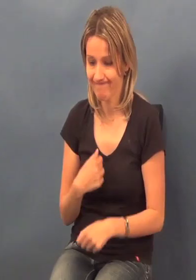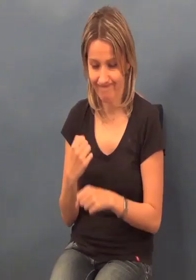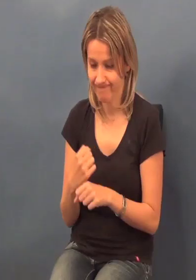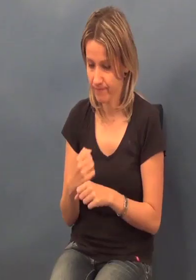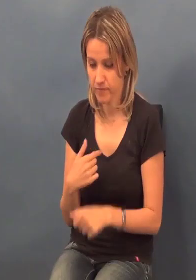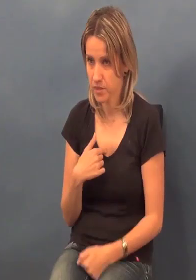Pracuję.